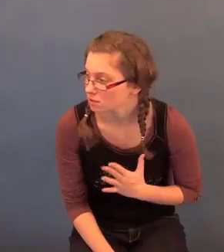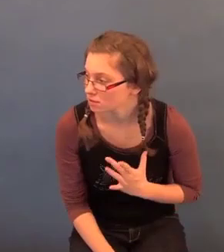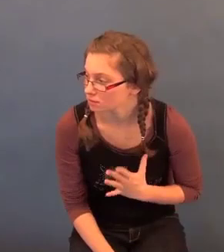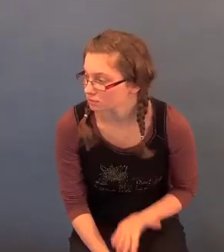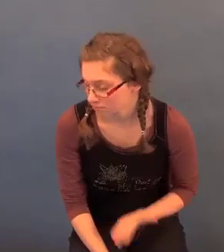Mam wolną.